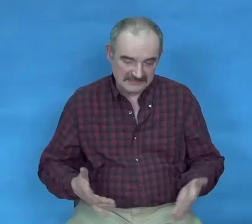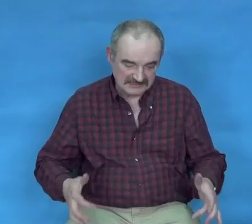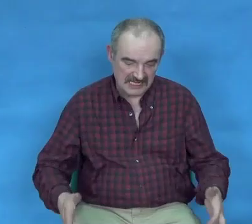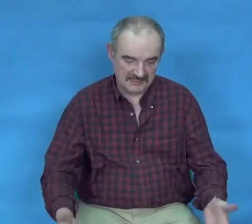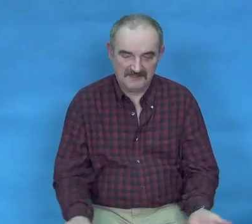Czołg.